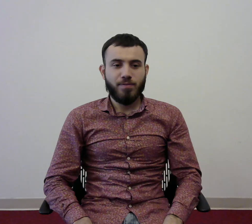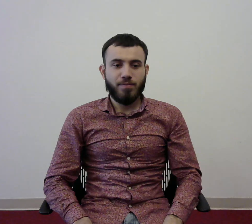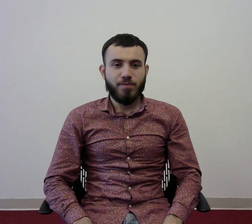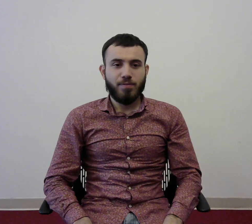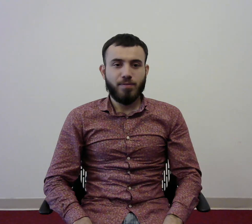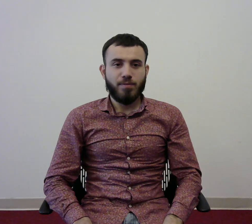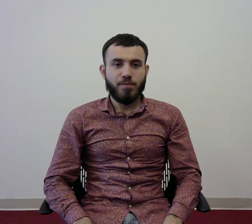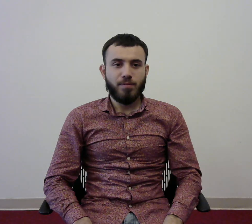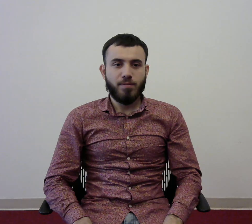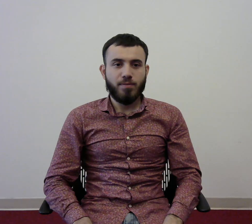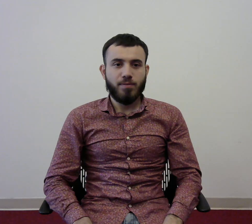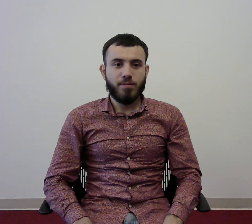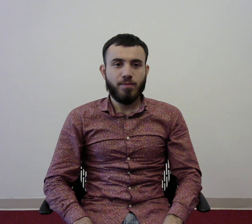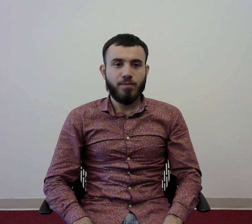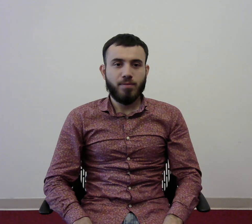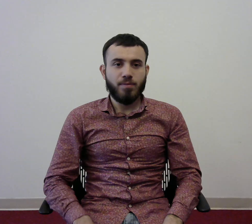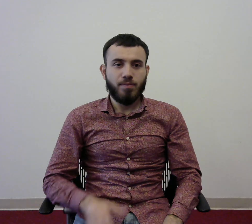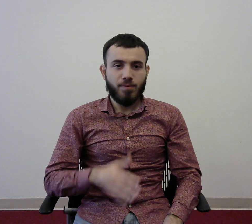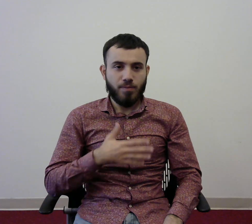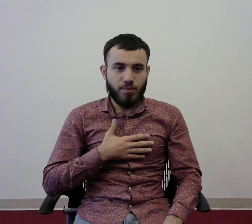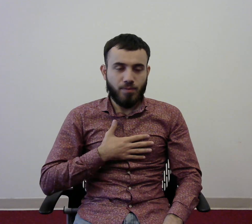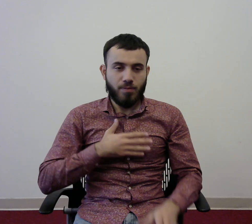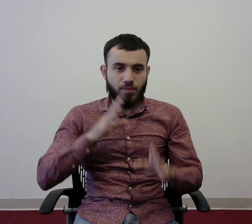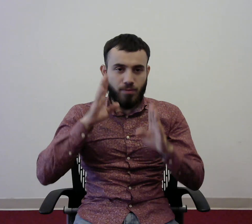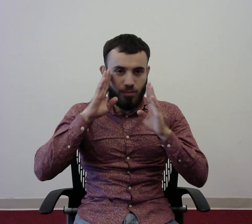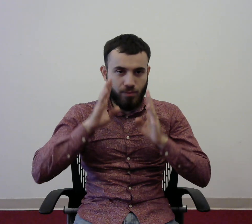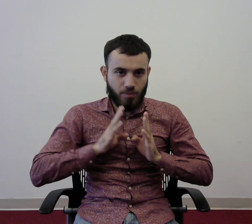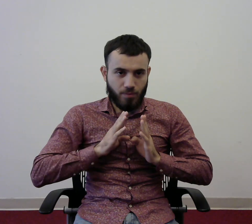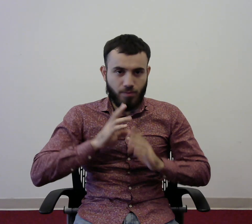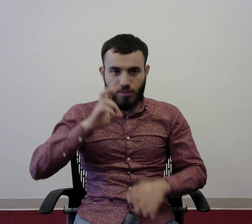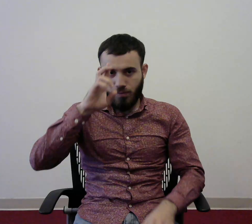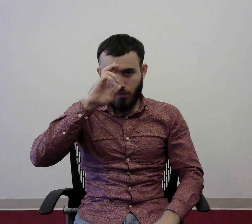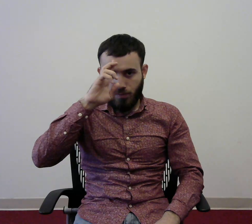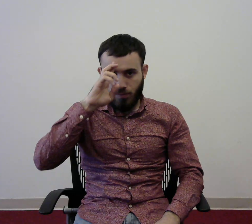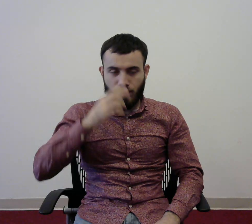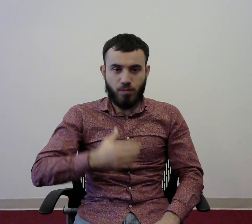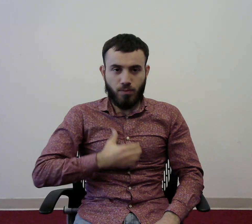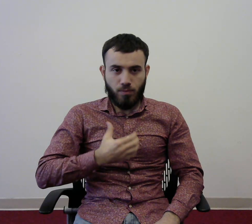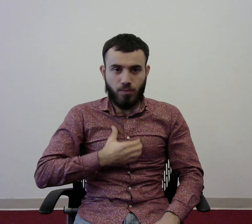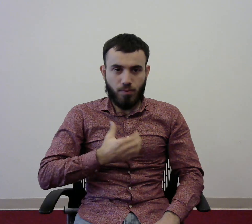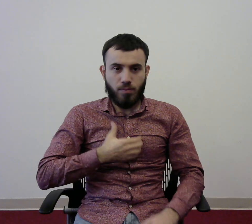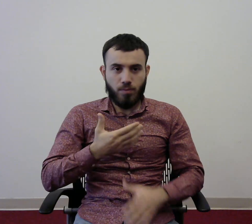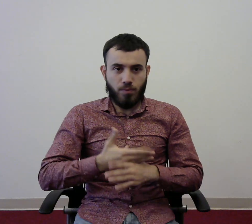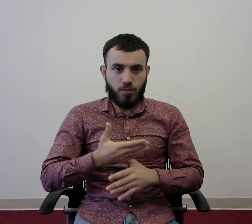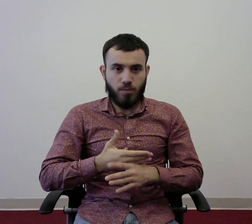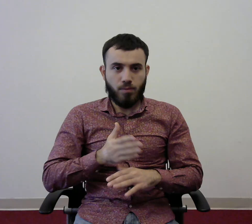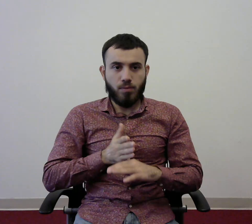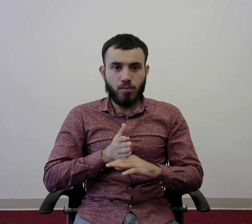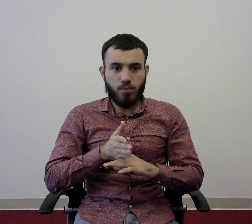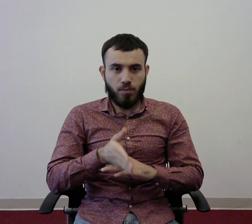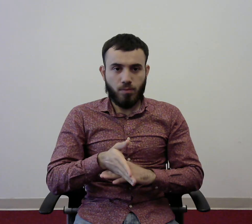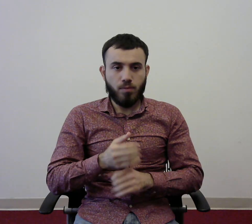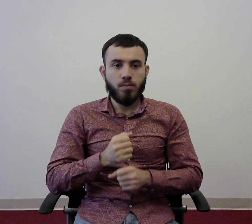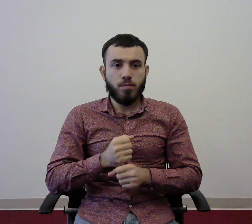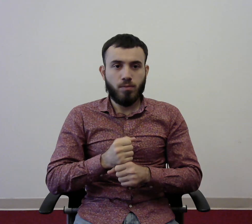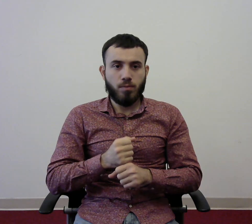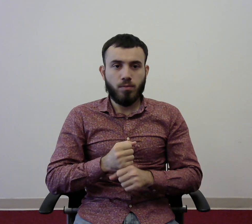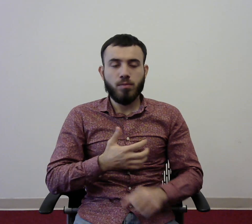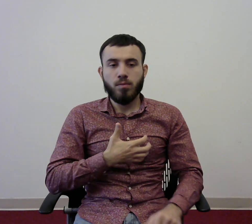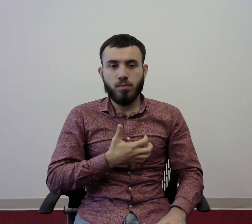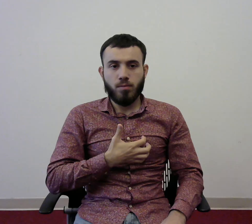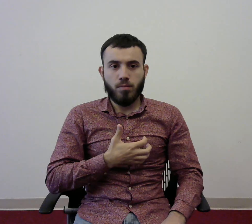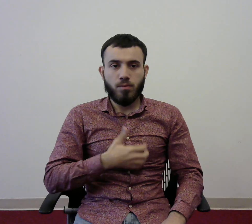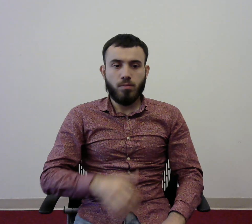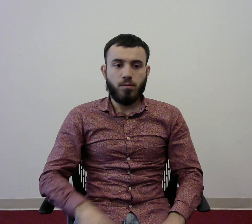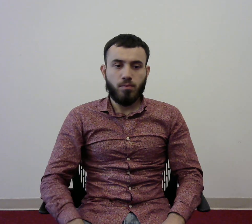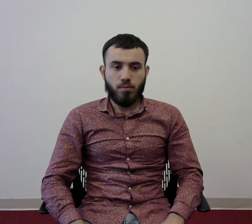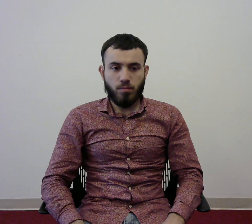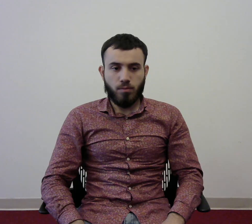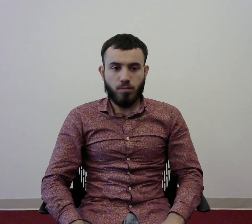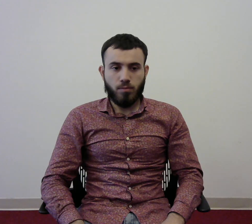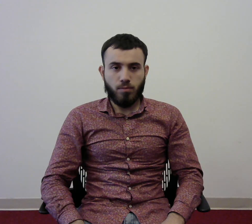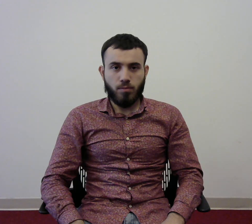Mən ünvanlı dövlət sosial yardımına müraciət etmək istəyirəm